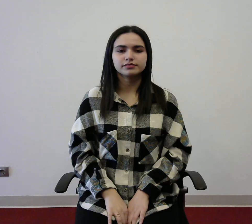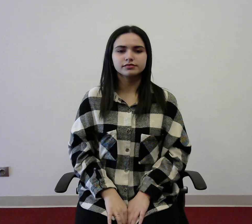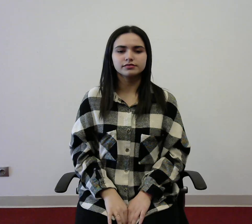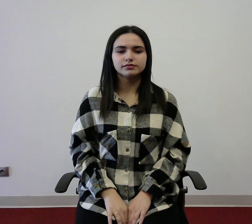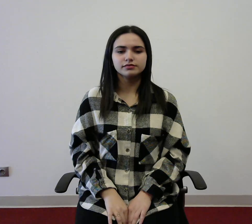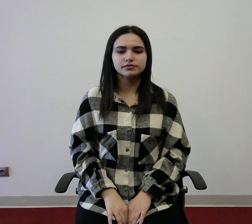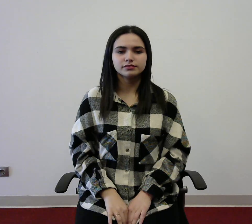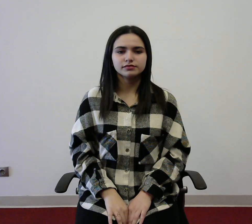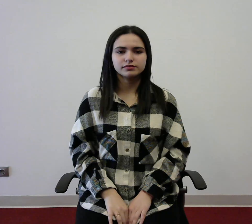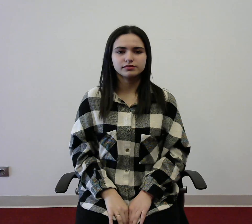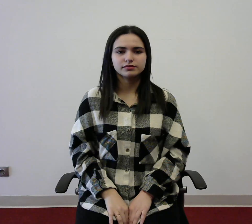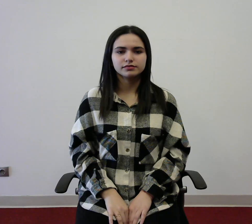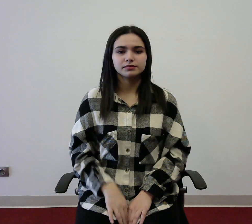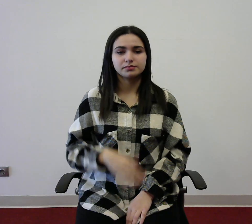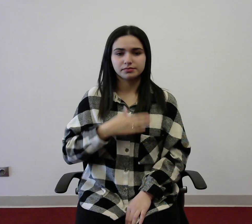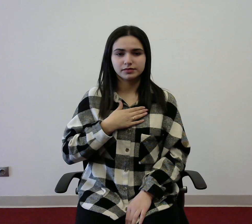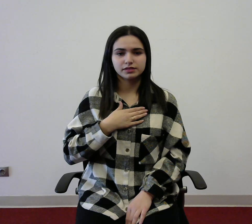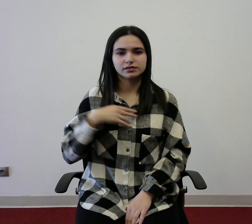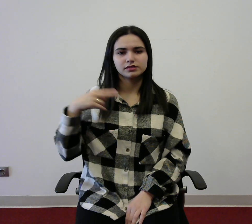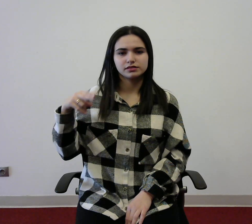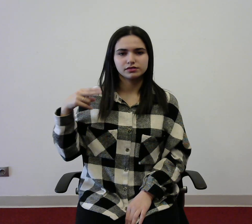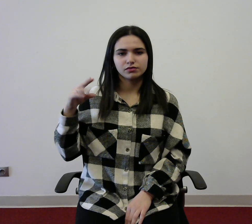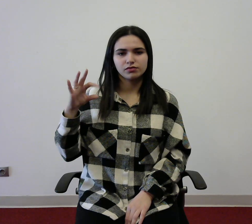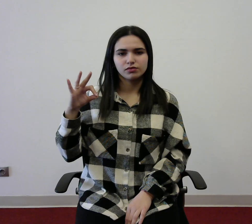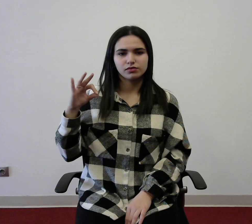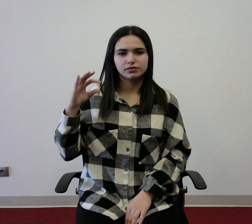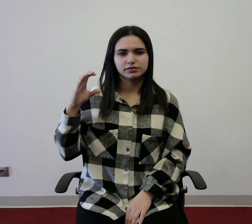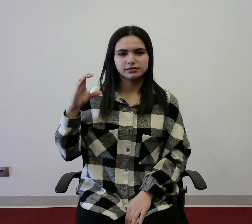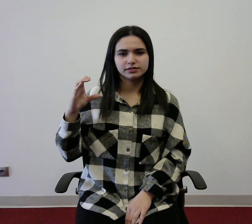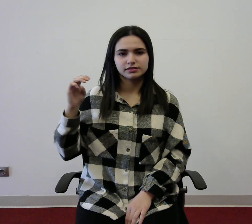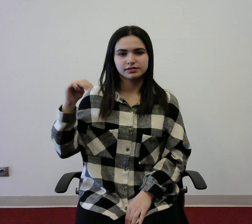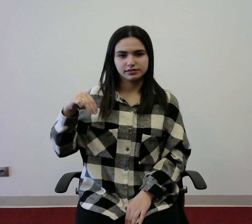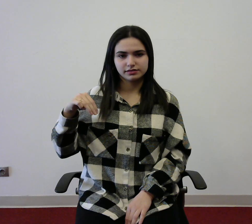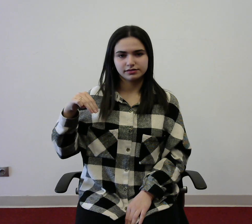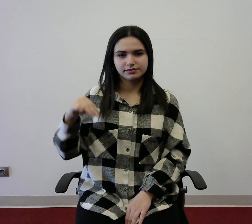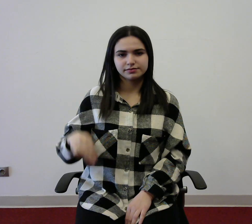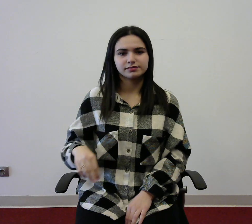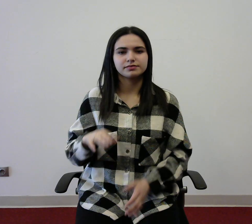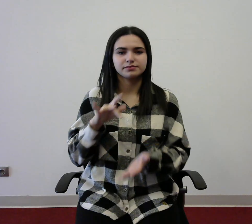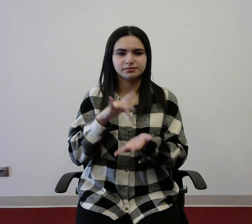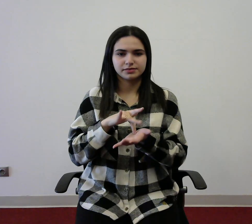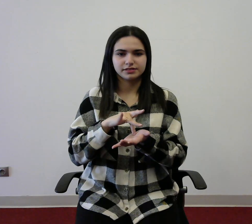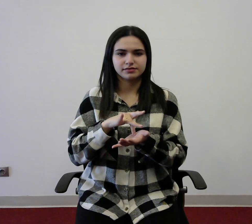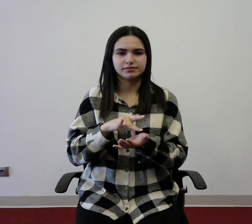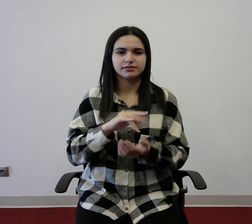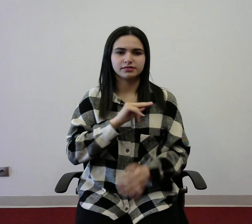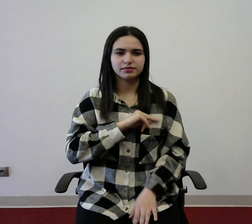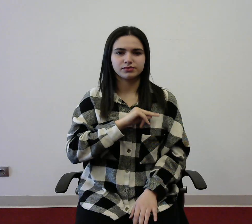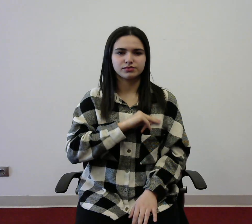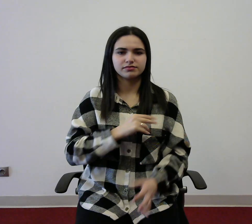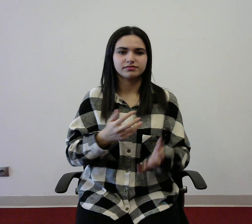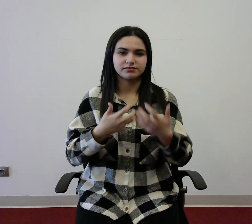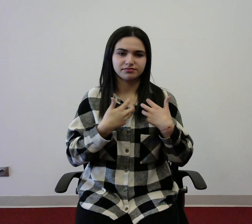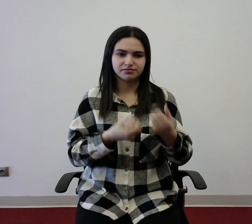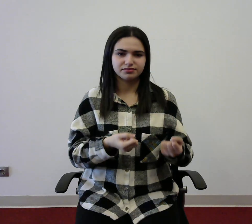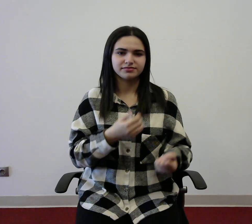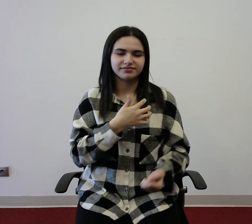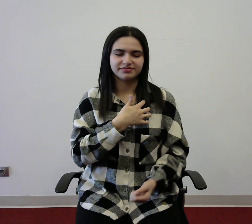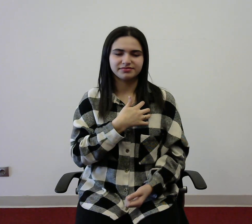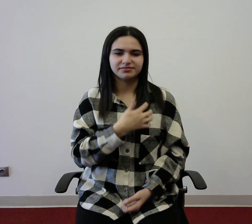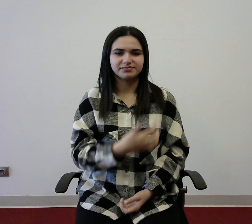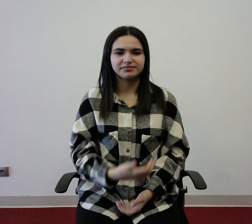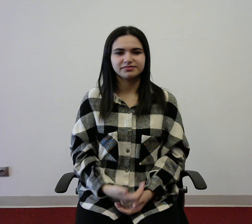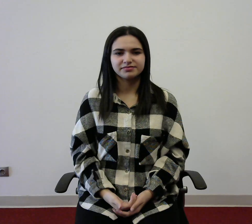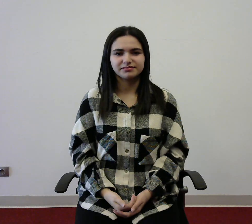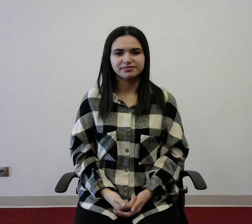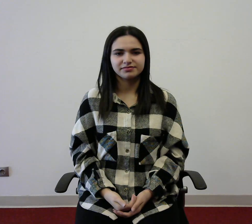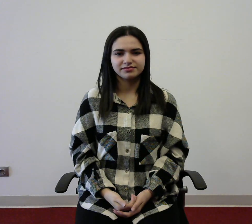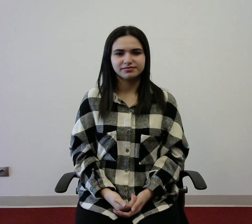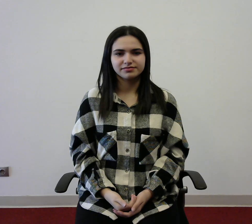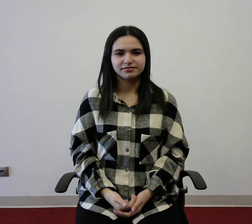Mən DOST Mərkəzində işə qəbul olmaq istəyirəm